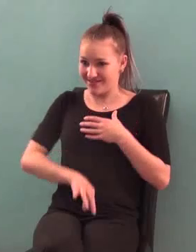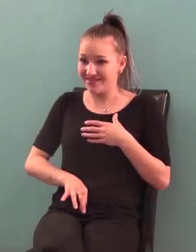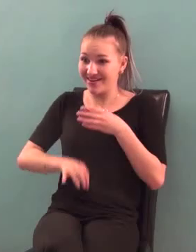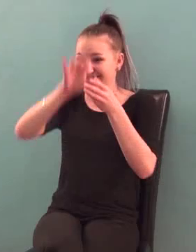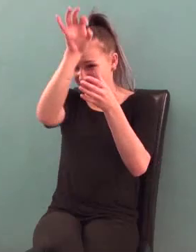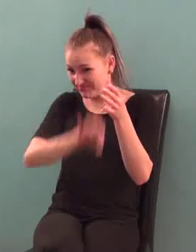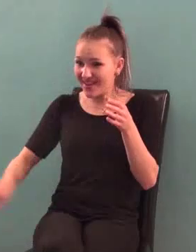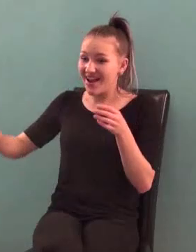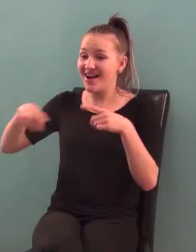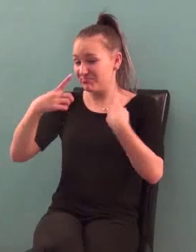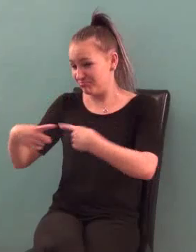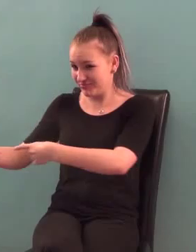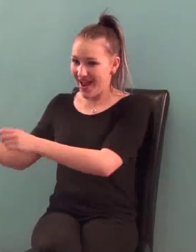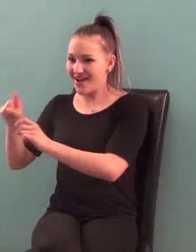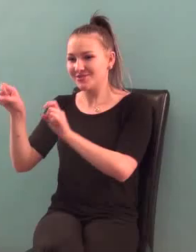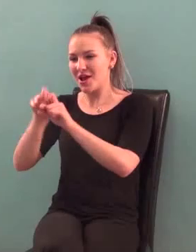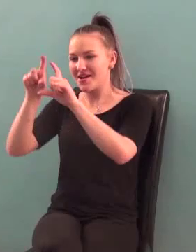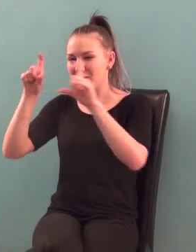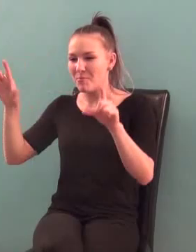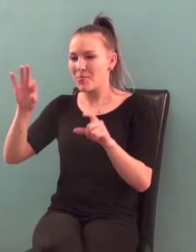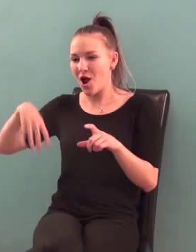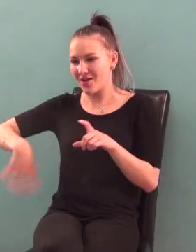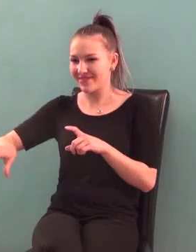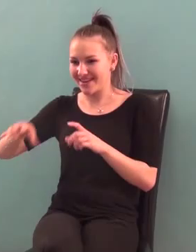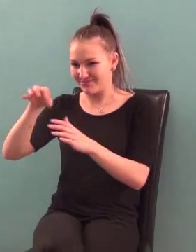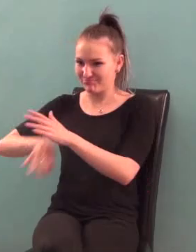Kot wypada z rury i toczy się aż do budynku z napisem "Bowling".